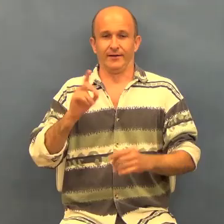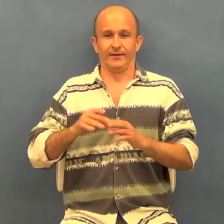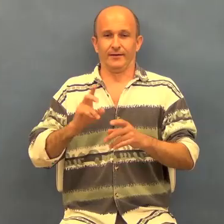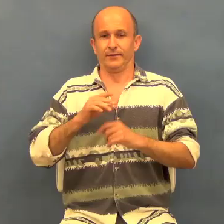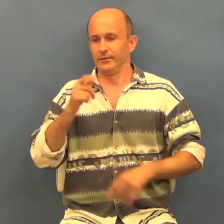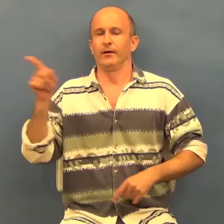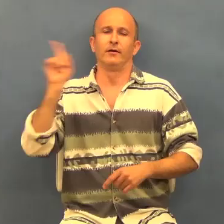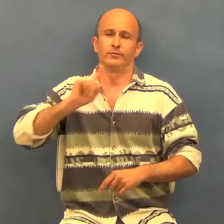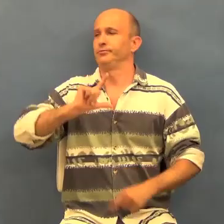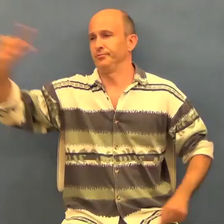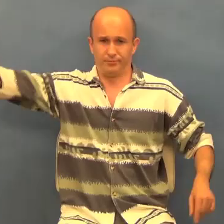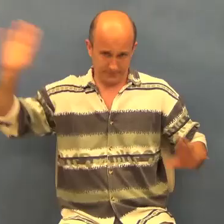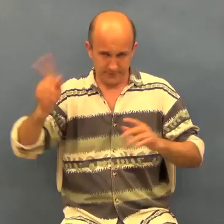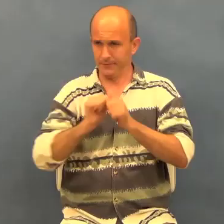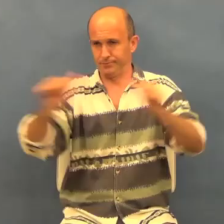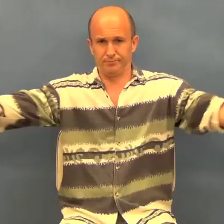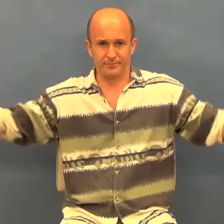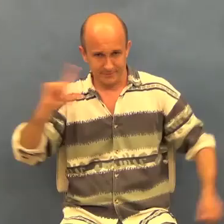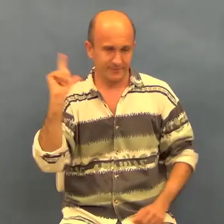Wychodzą, każdy w inną stronę.